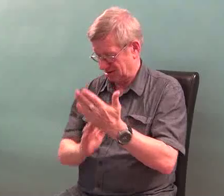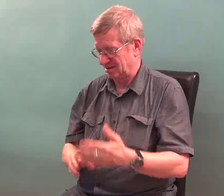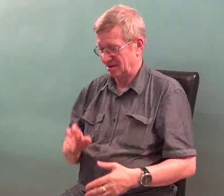Dobra.